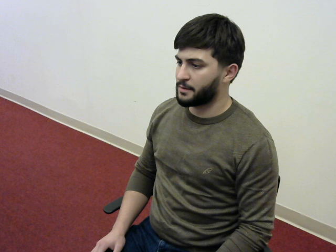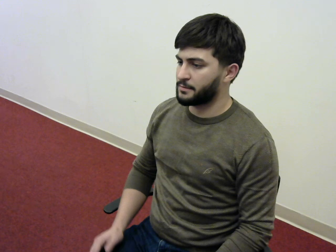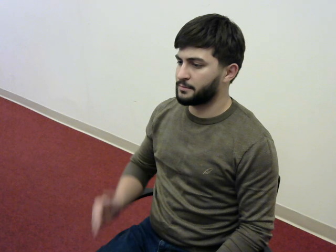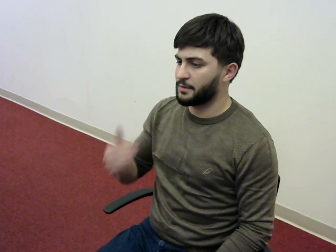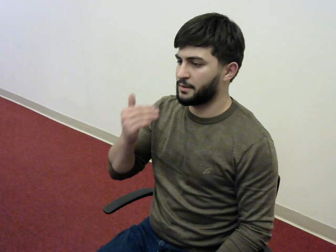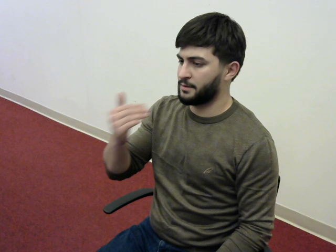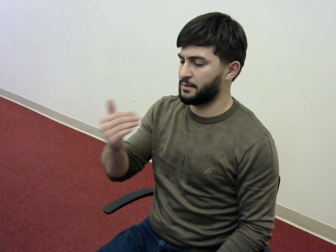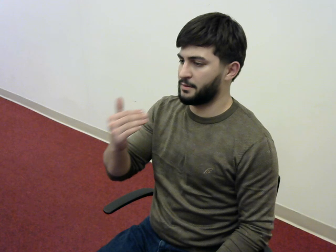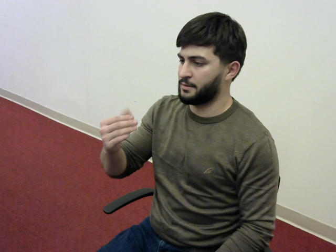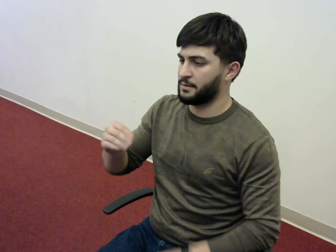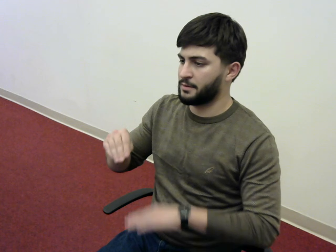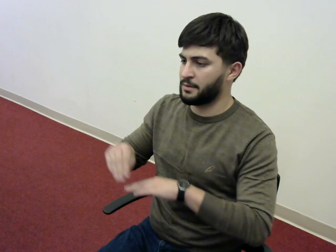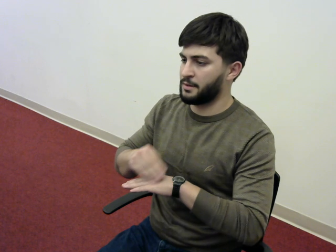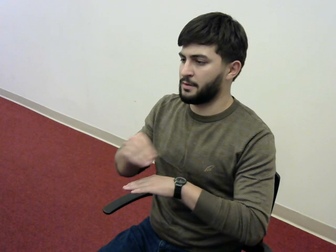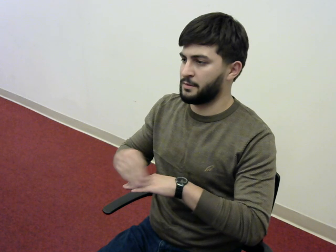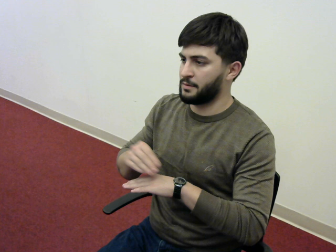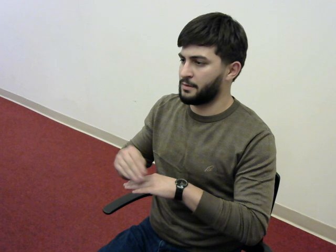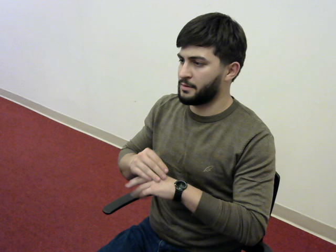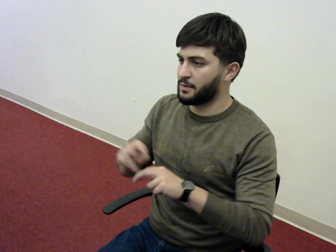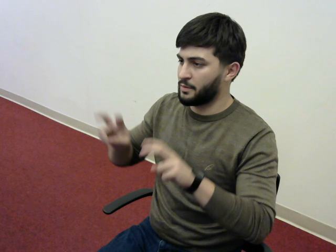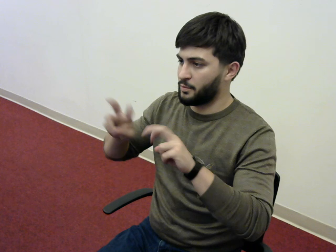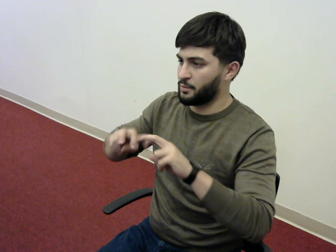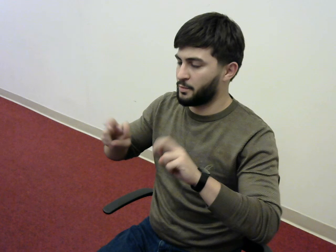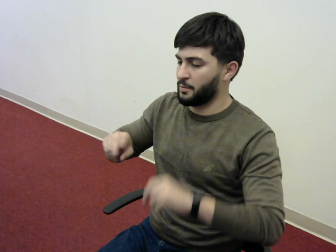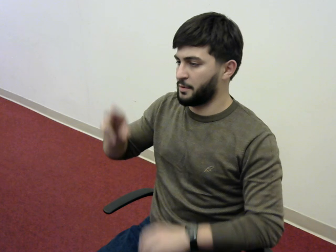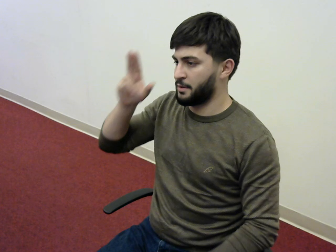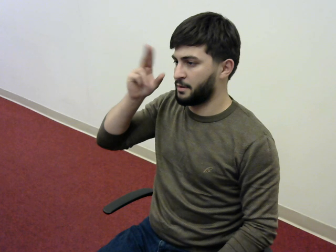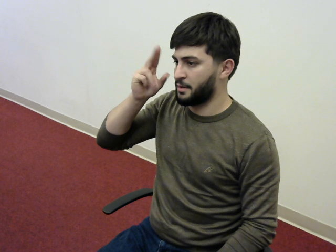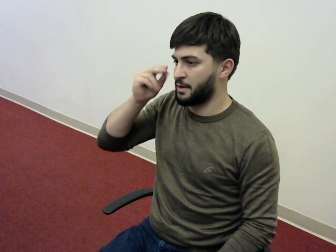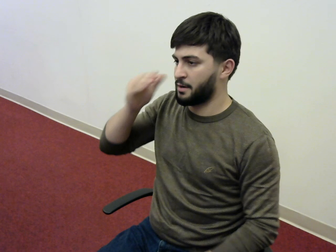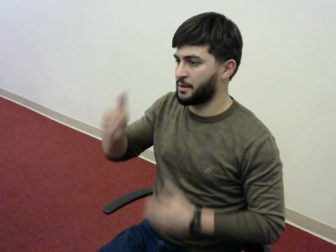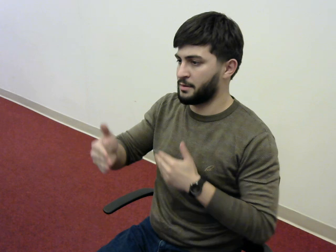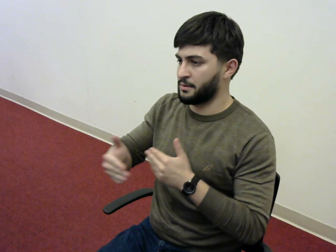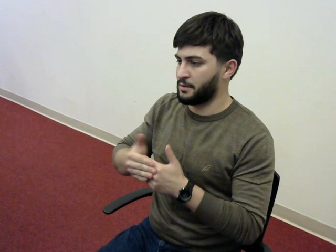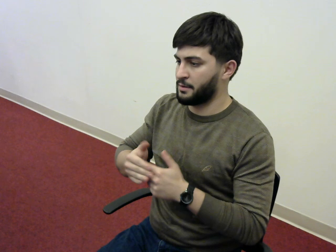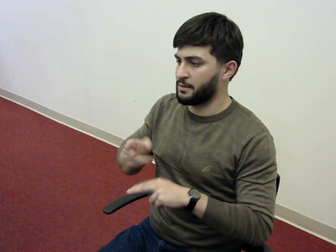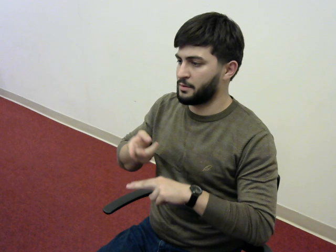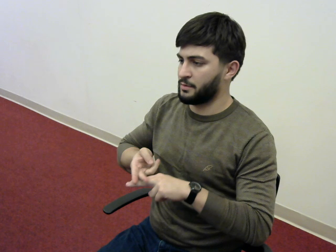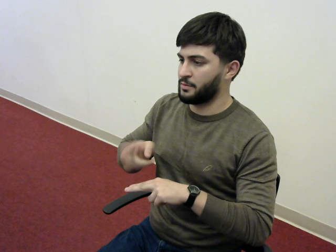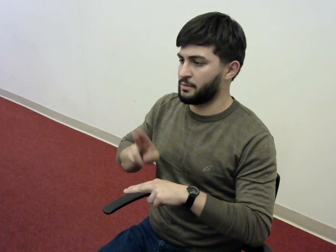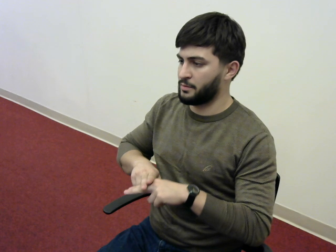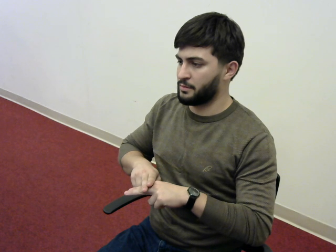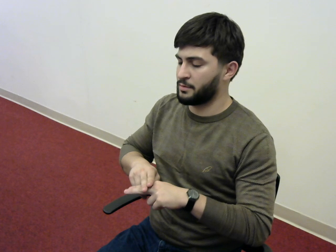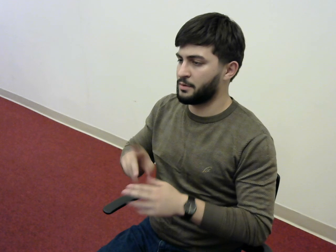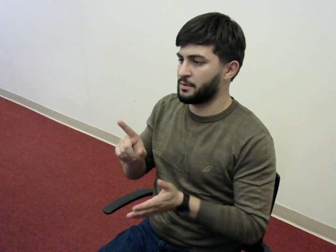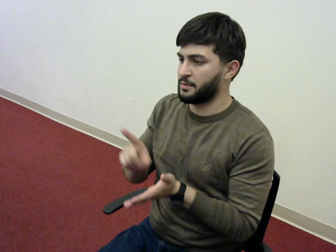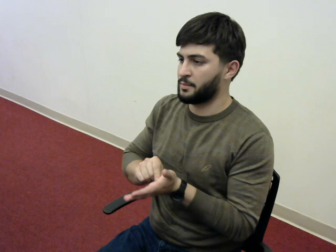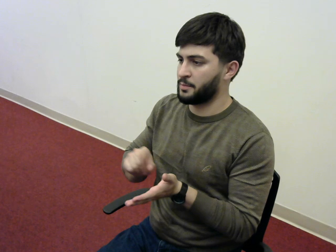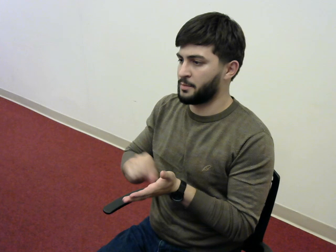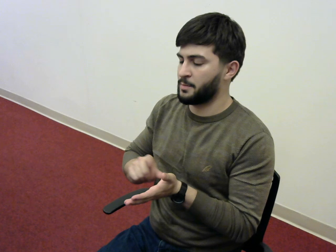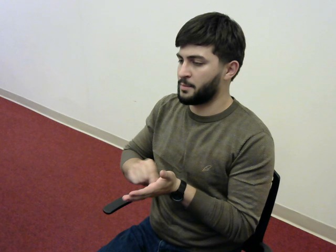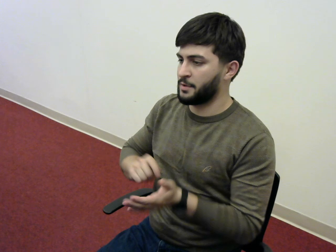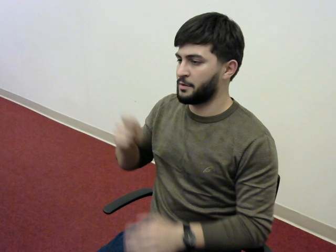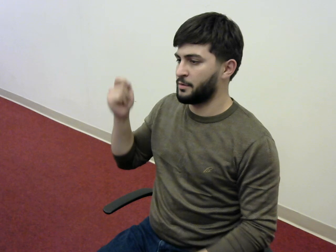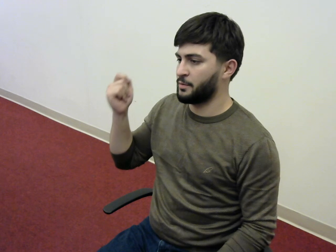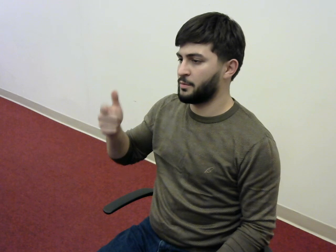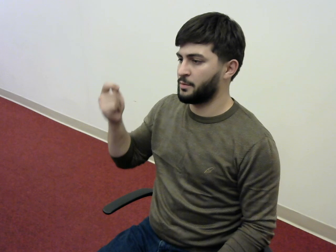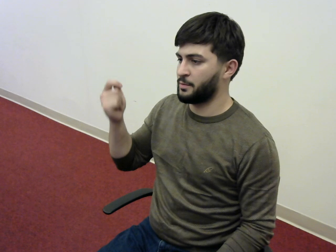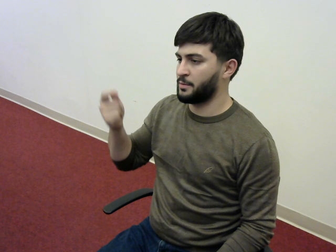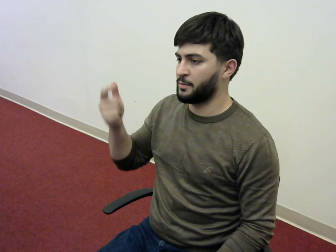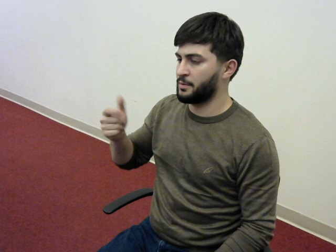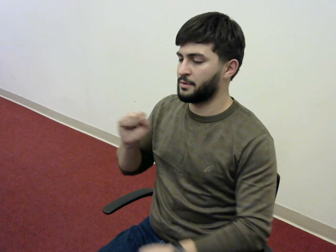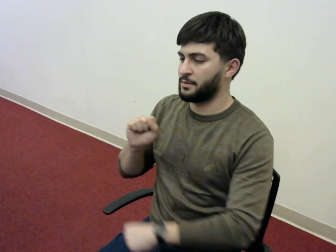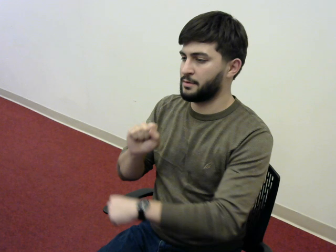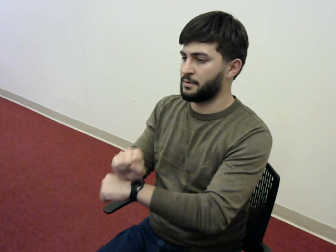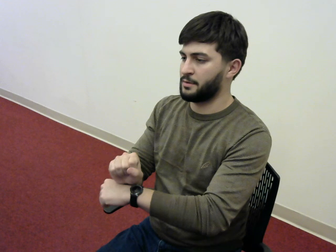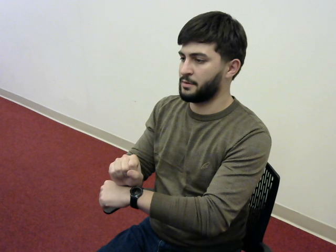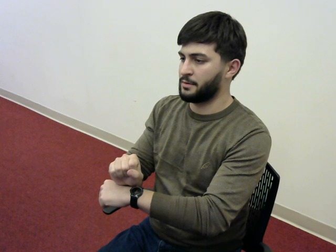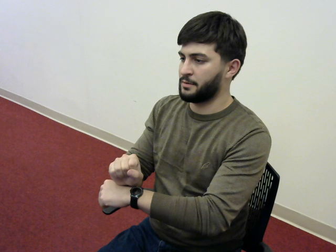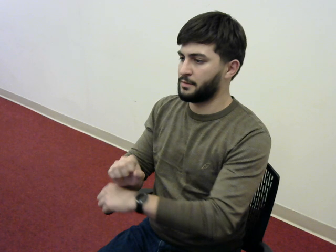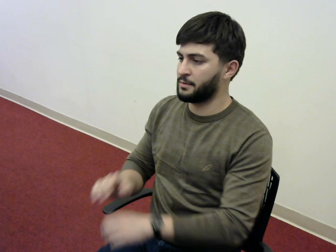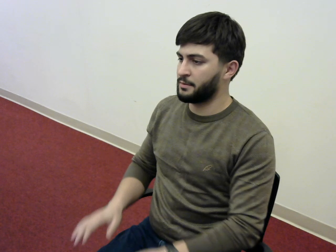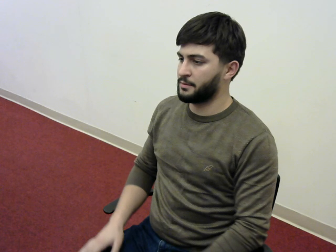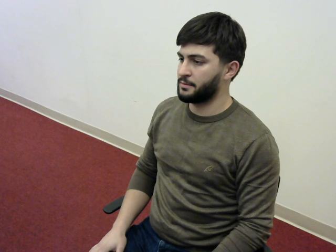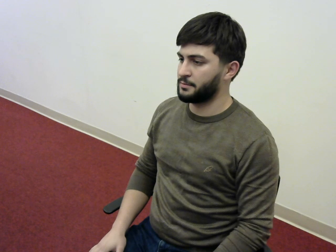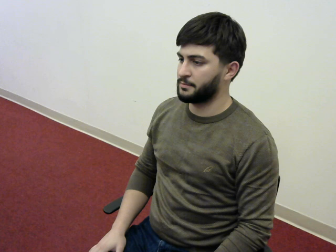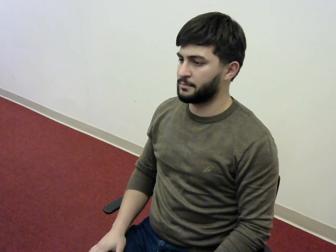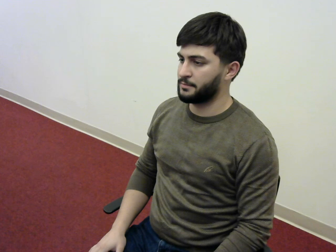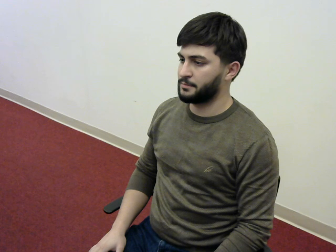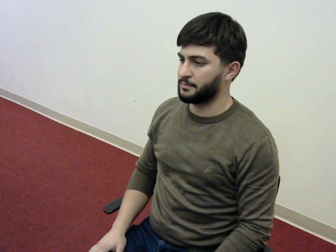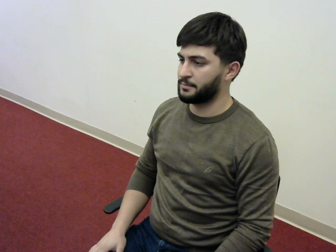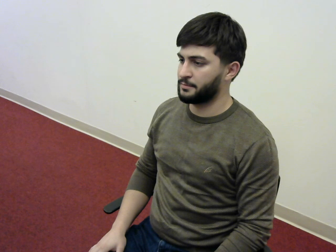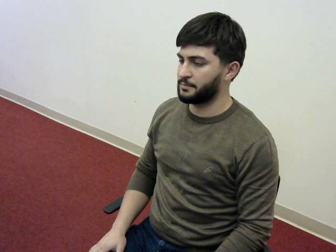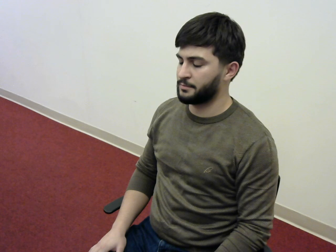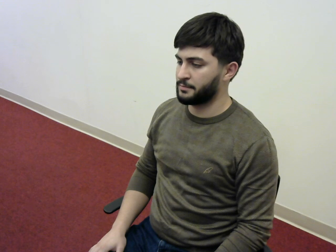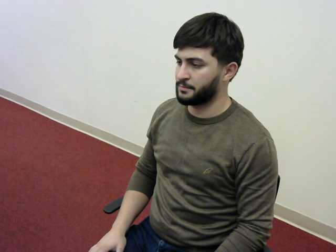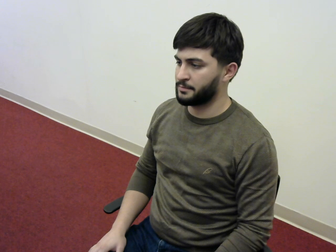Sizin həyat yoldaşınızın müayinə tarixi çatdığı üçün pensiya ödənişi dayanıb